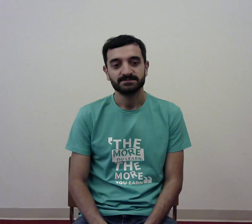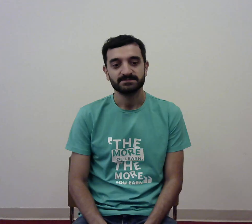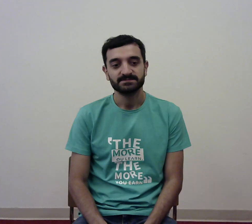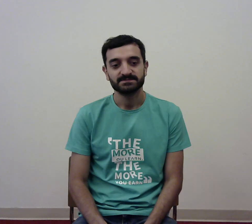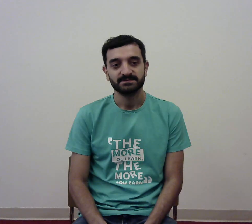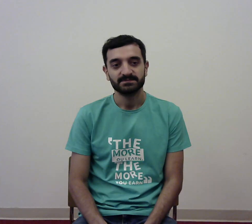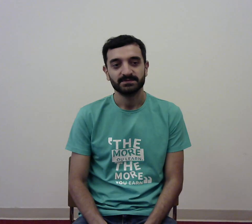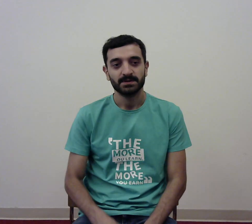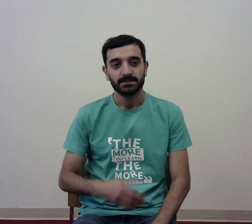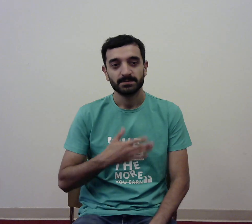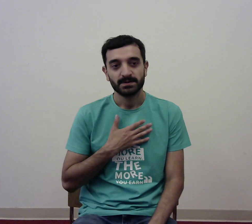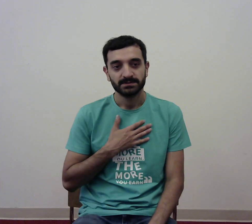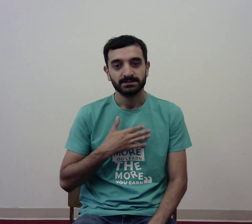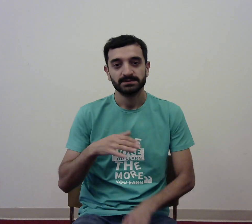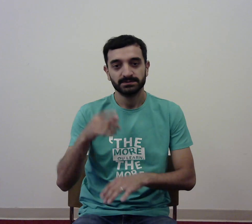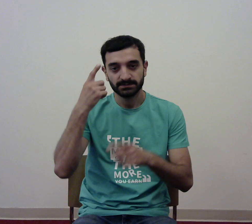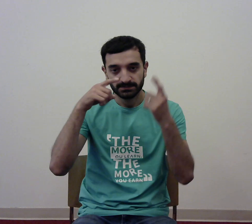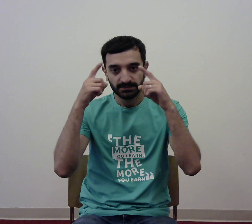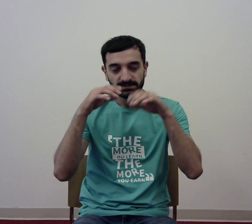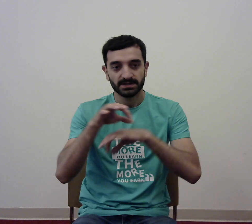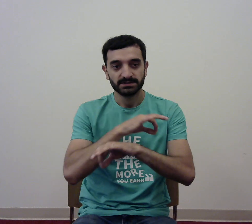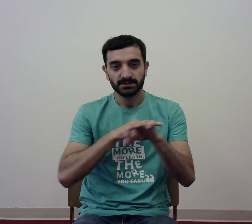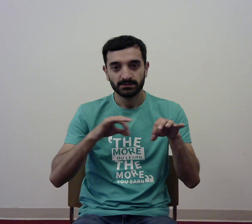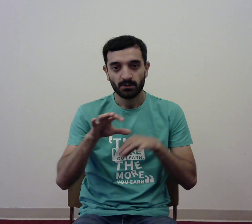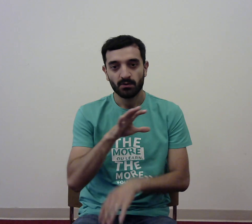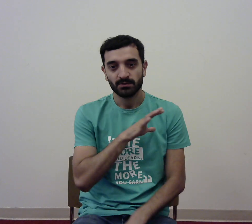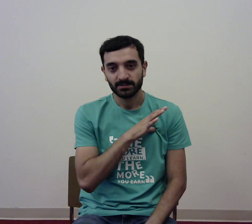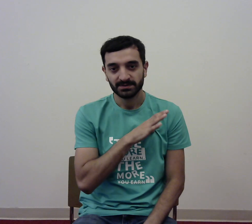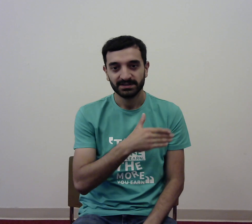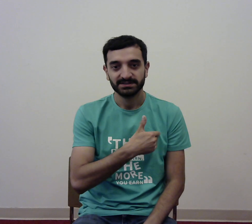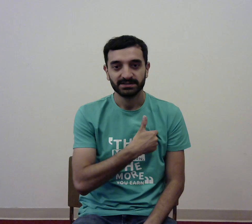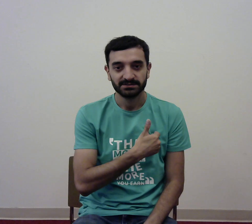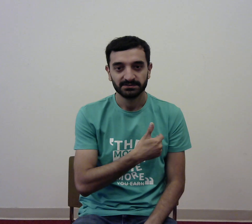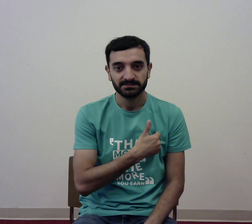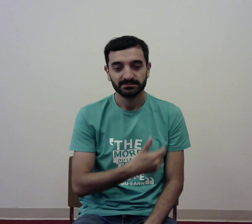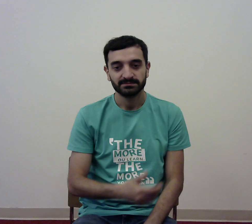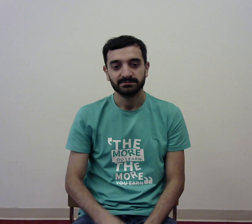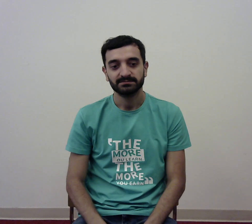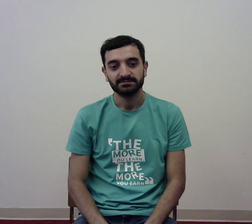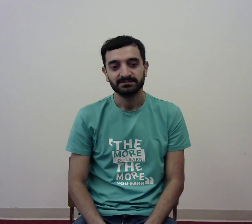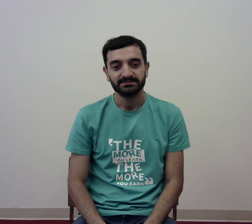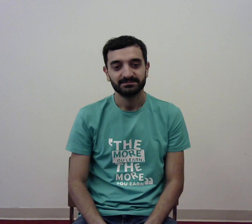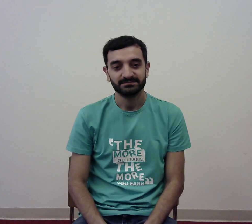Mən dizayner olmaq istəyirəm